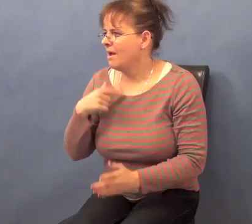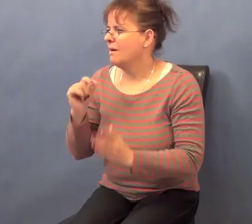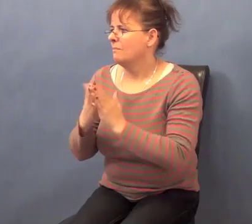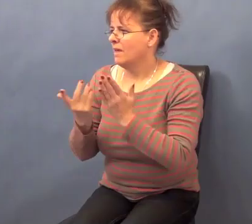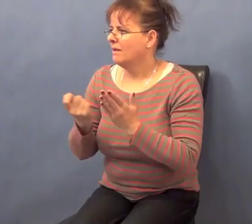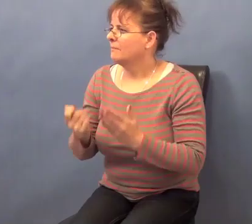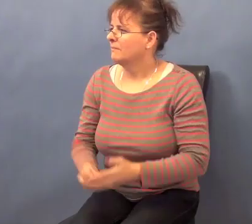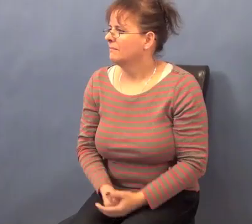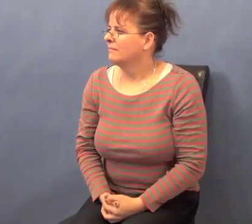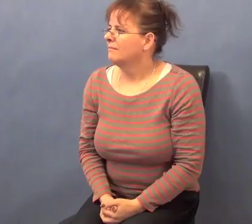Nie ma prawa jazdy.